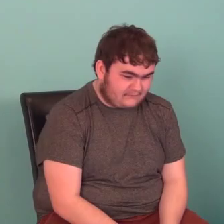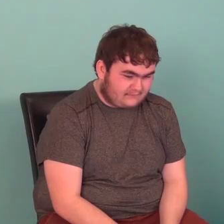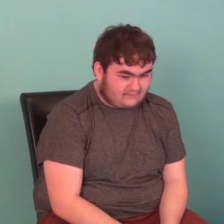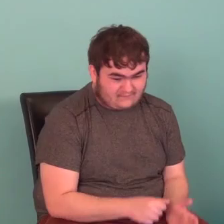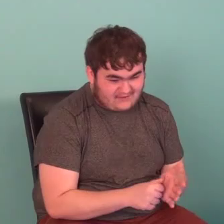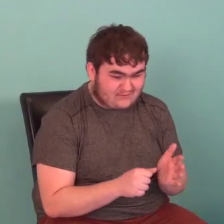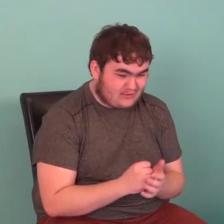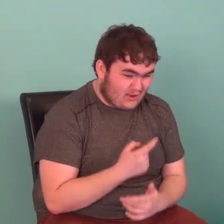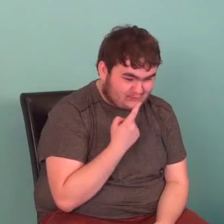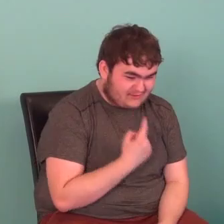Wycieczka do Olsztyna.